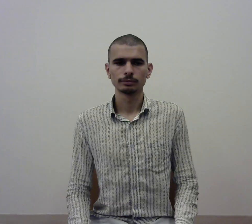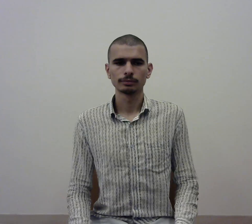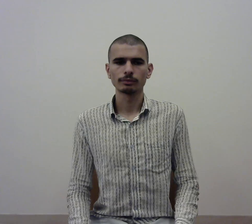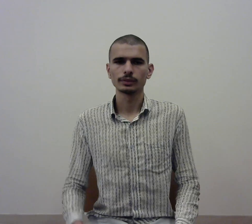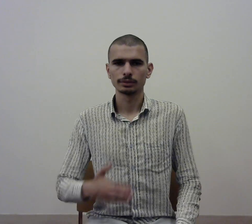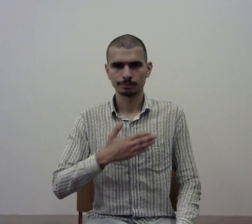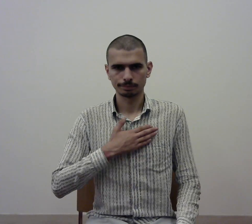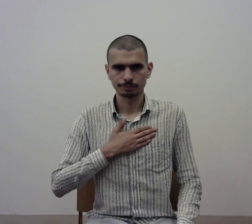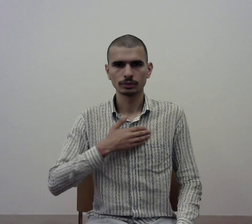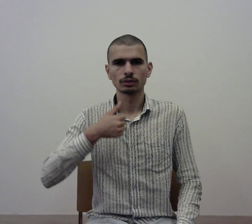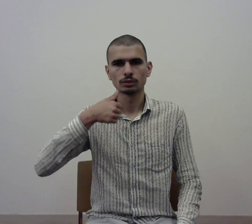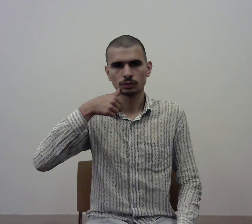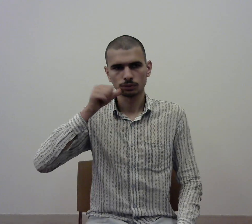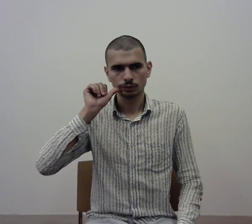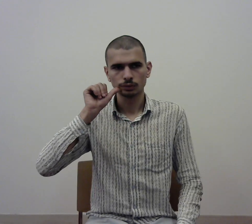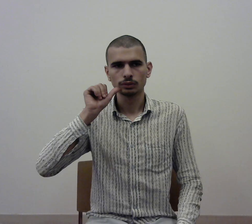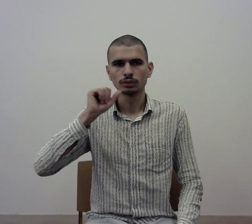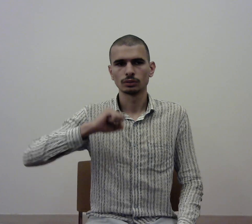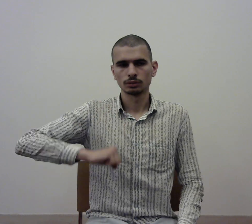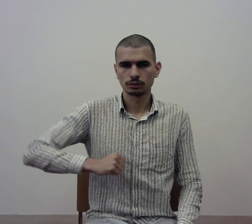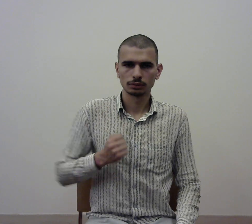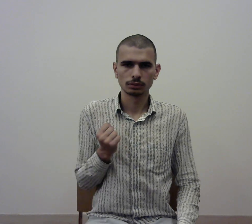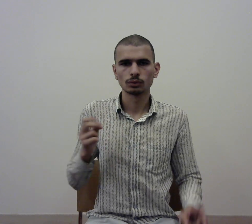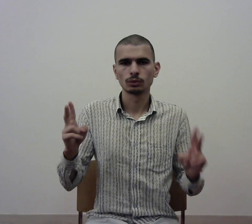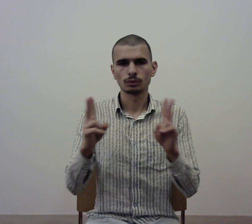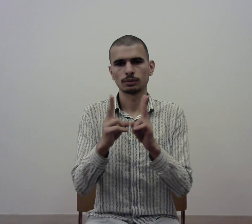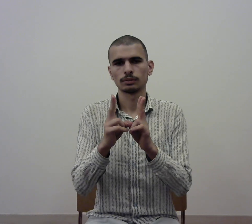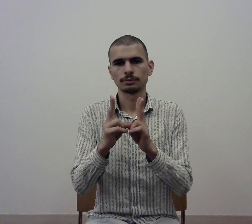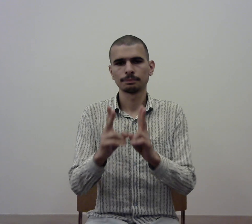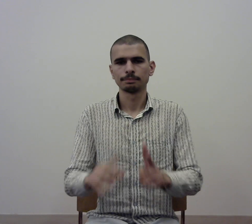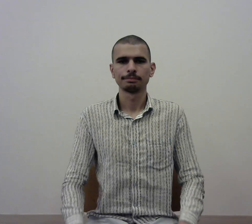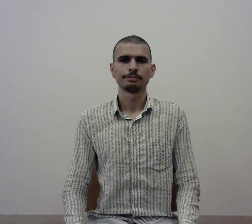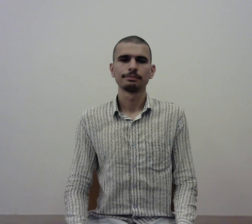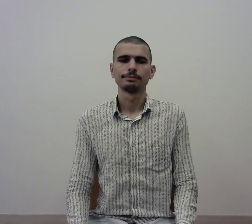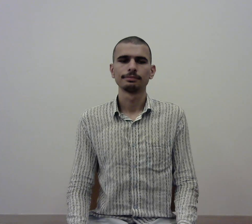Mən dünən dostlarımla görüşmüşdüm